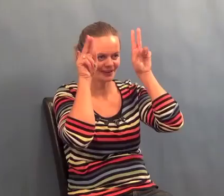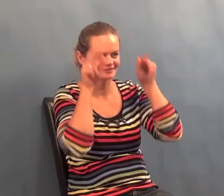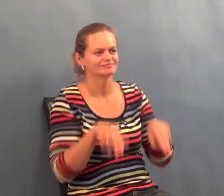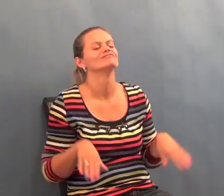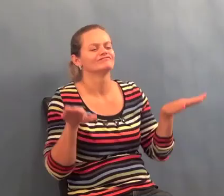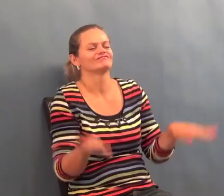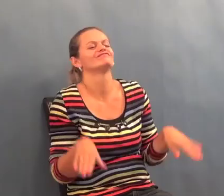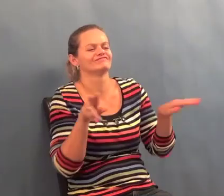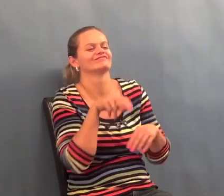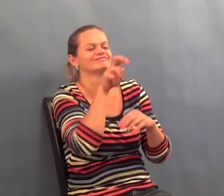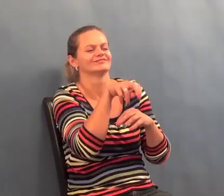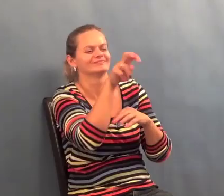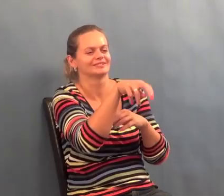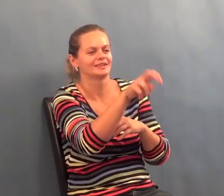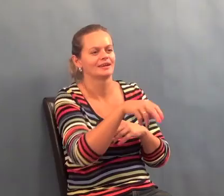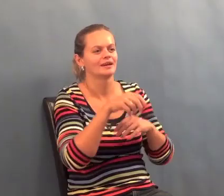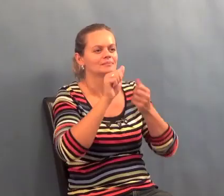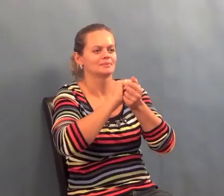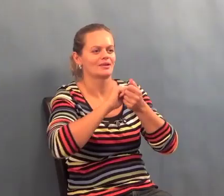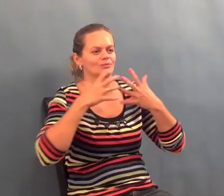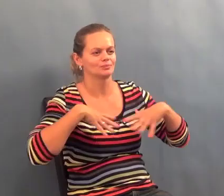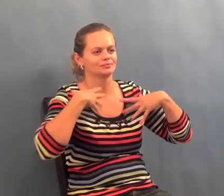Królik skacze.